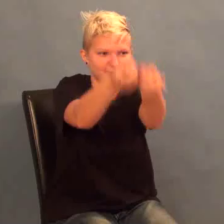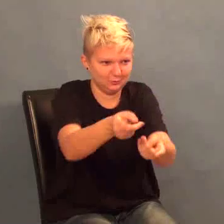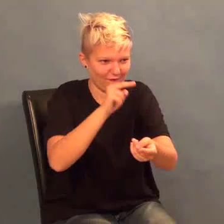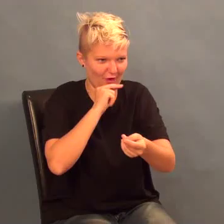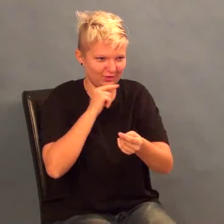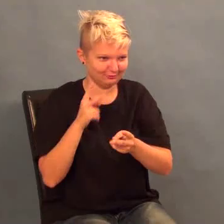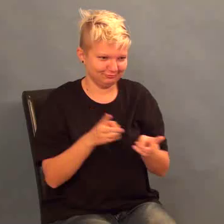To była rzeka lub jezioro.